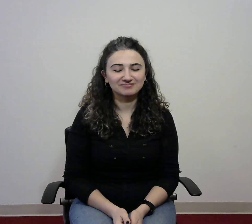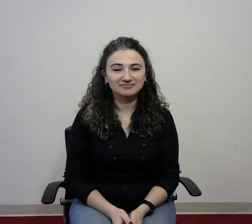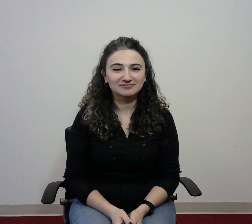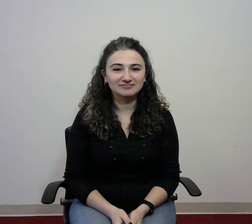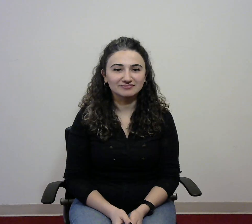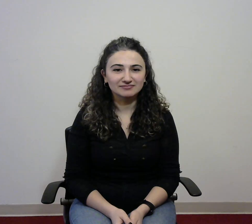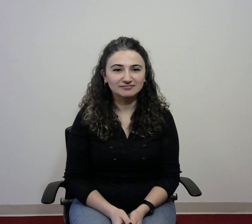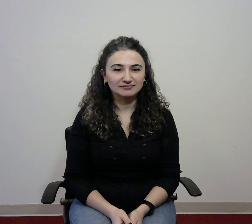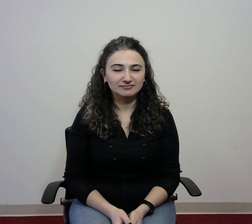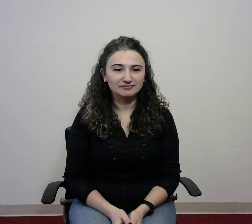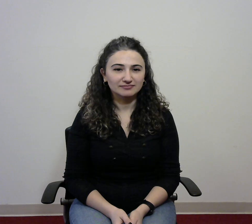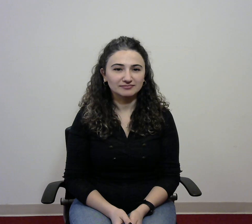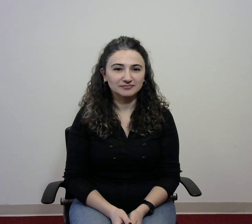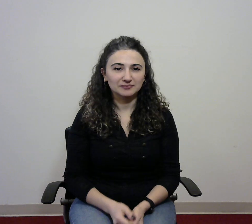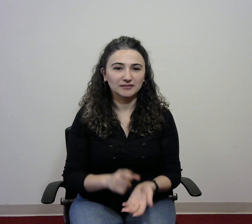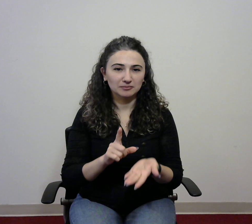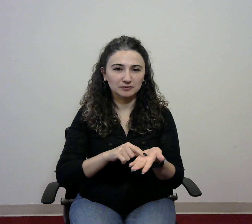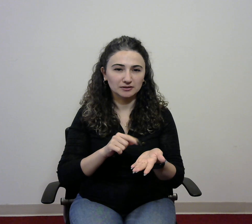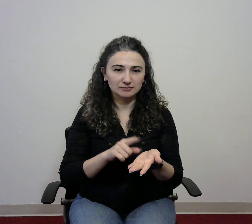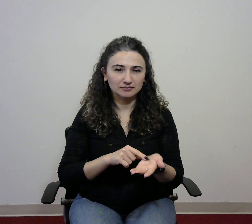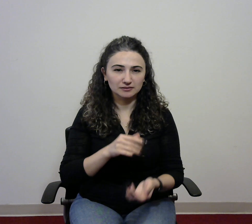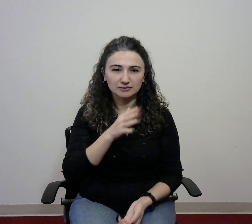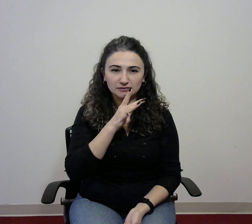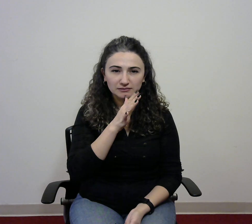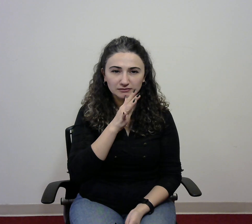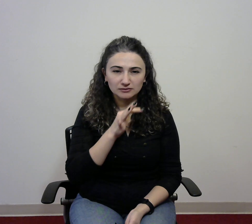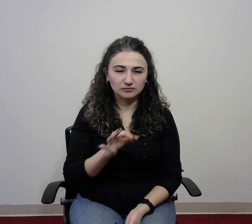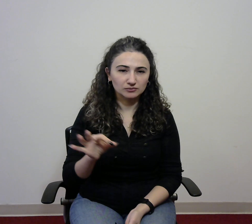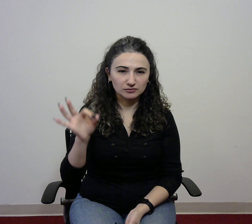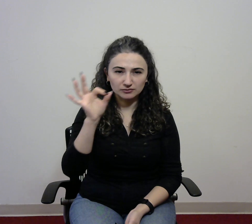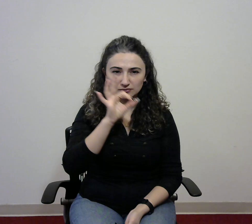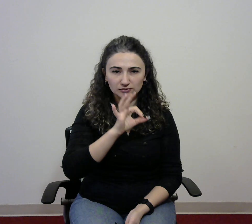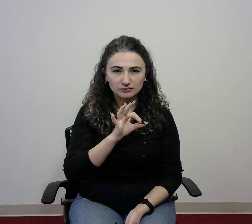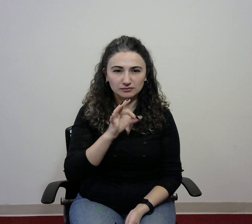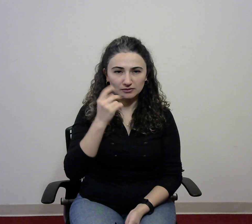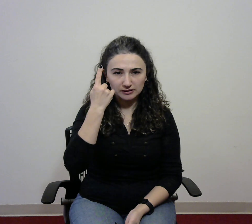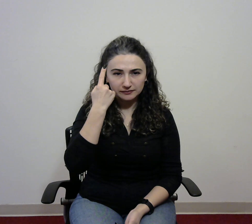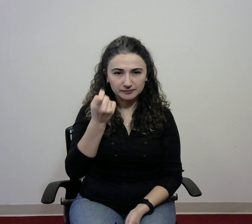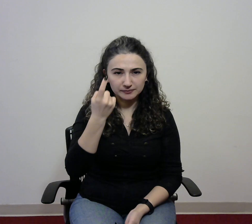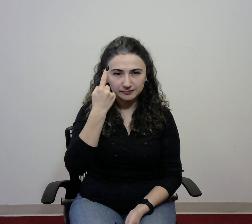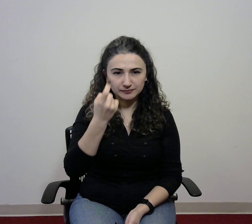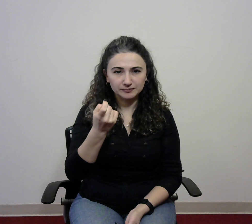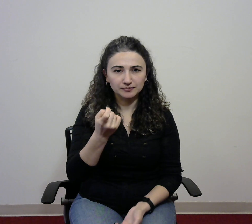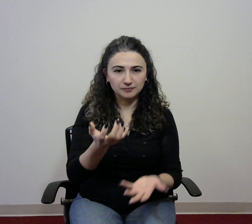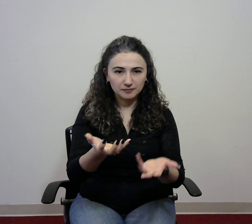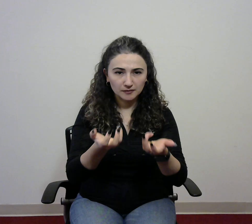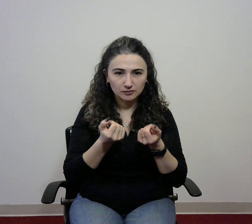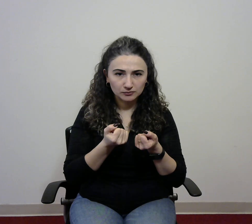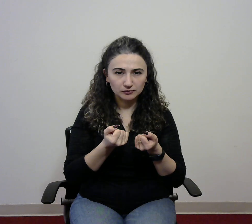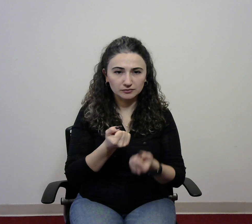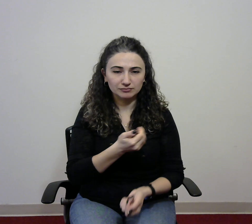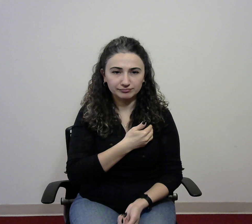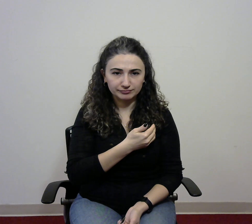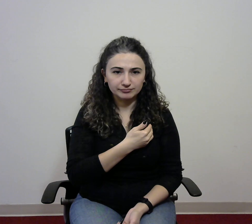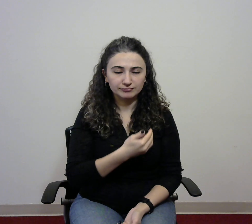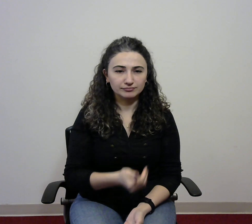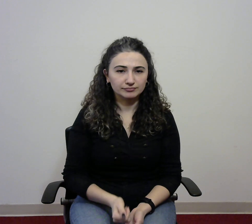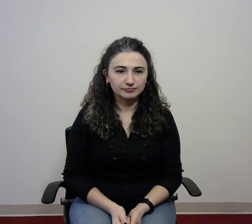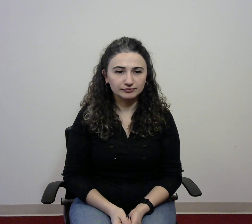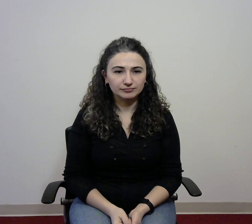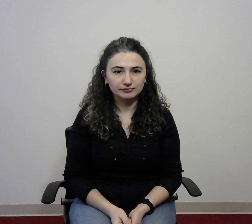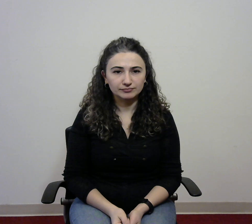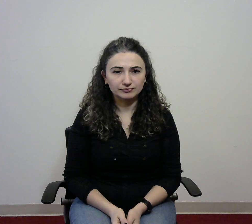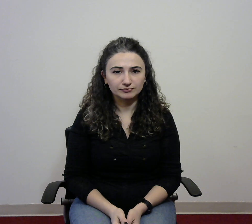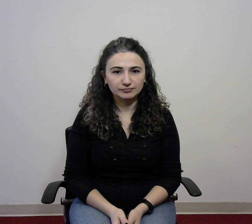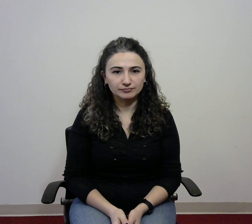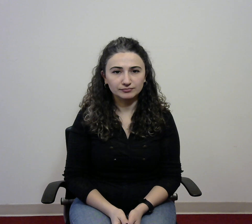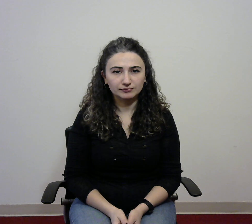Pensiya yaşı haqqında məlumat almaq istəyirəm